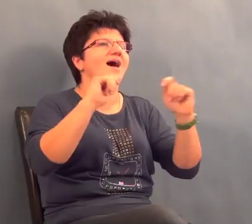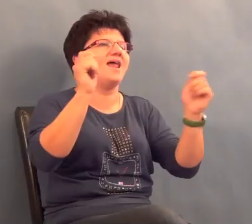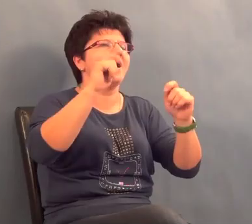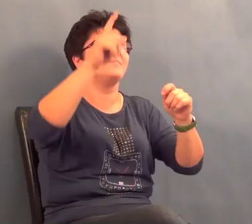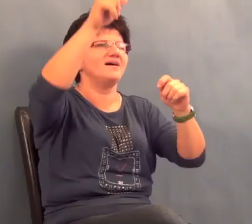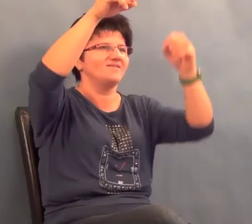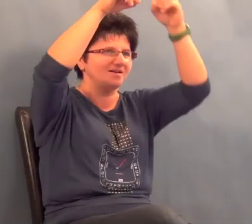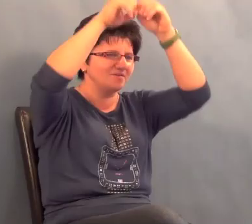Od tego czujnika na suficie.